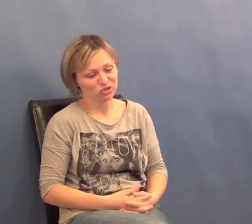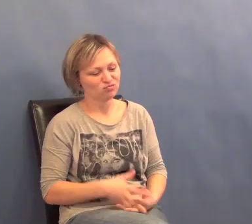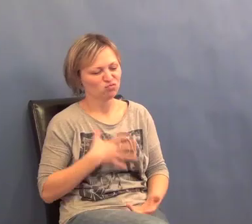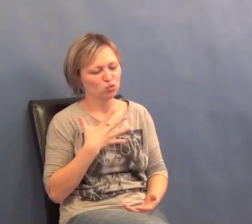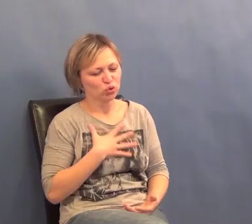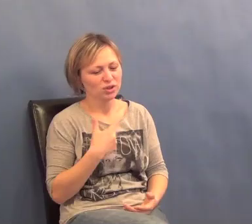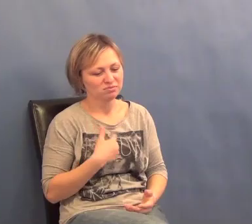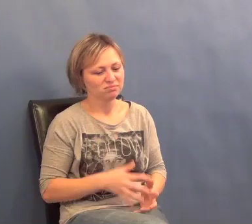Tak czuję.